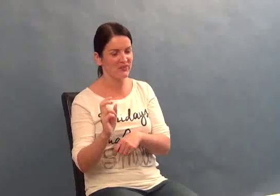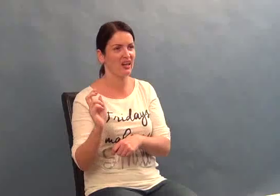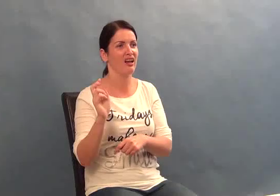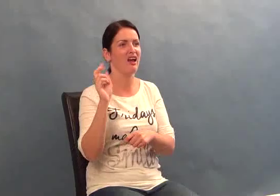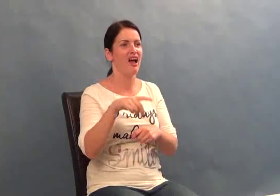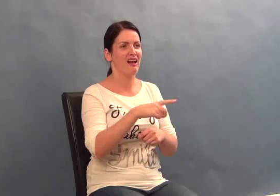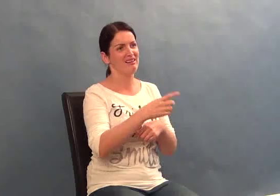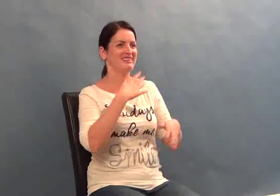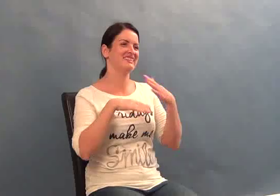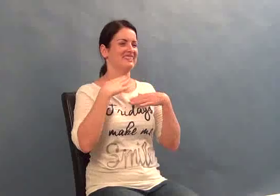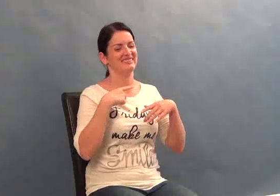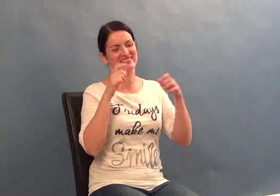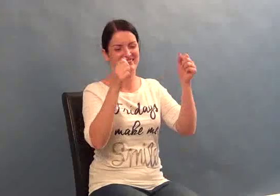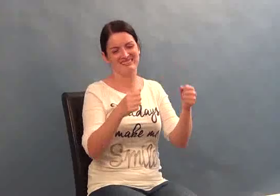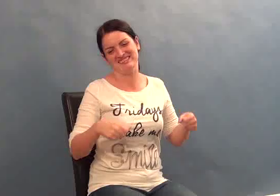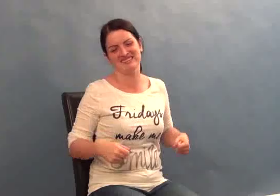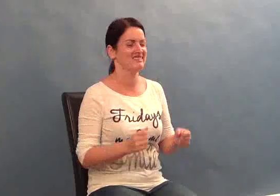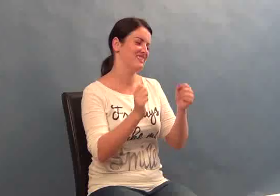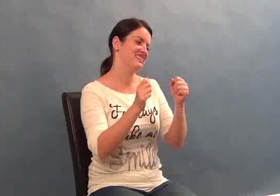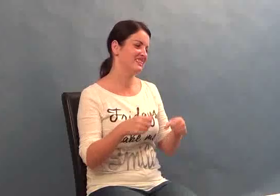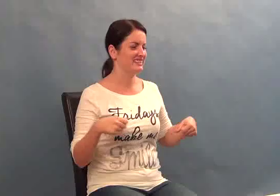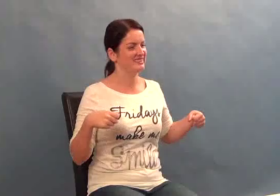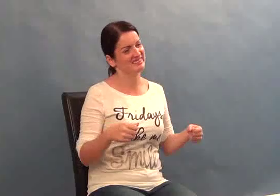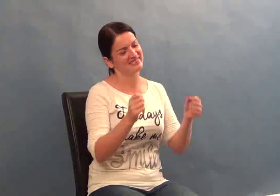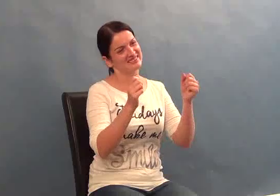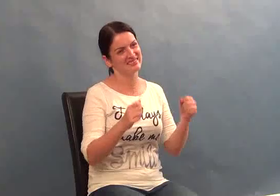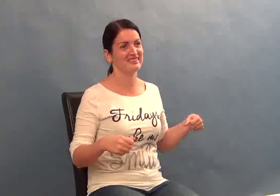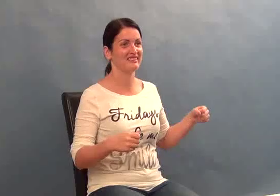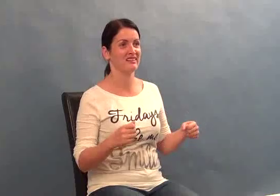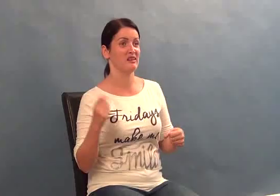Kura zadowolona huśtała się.